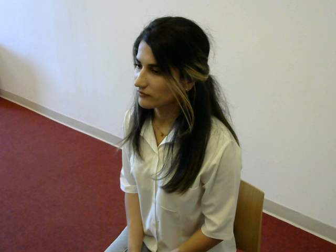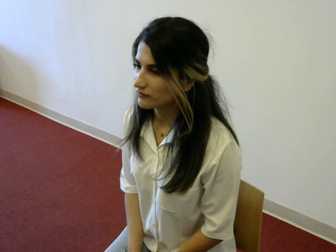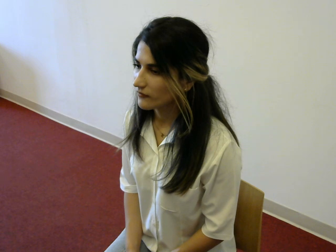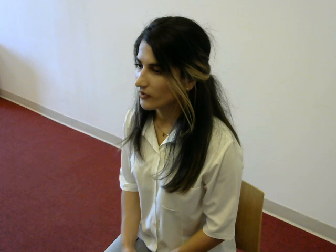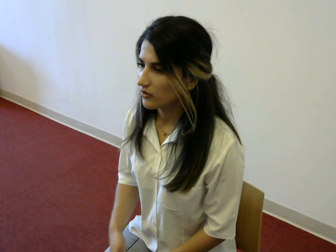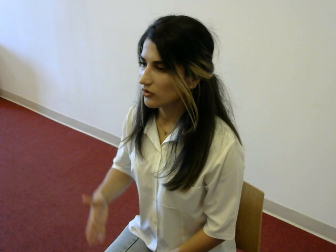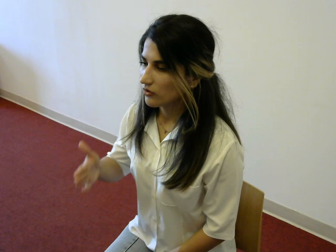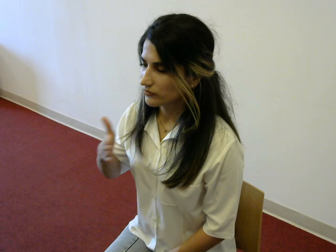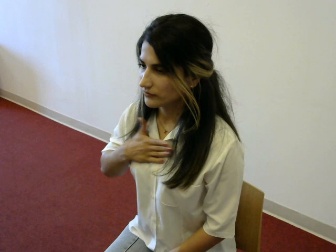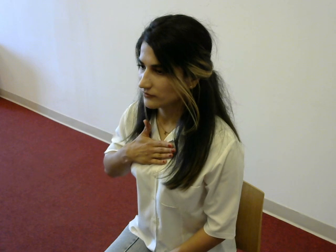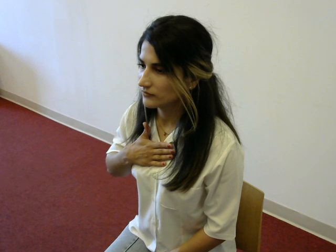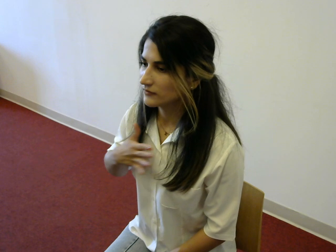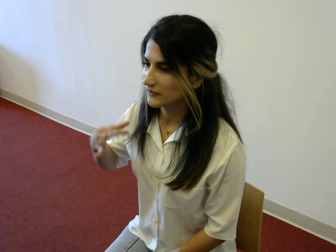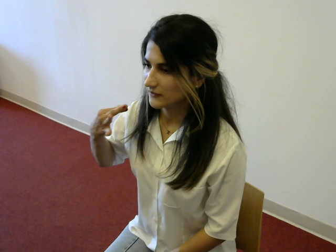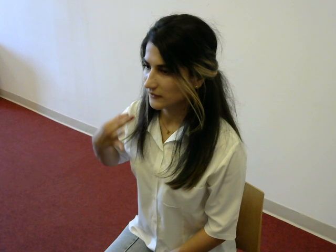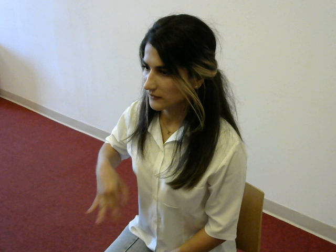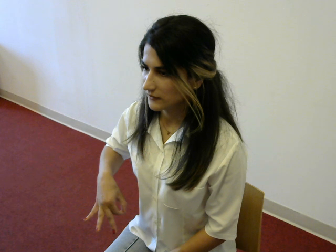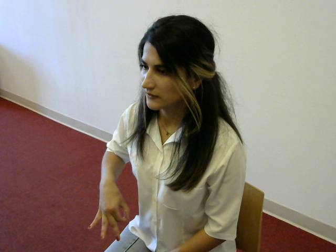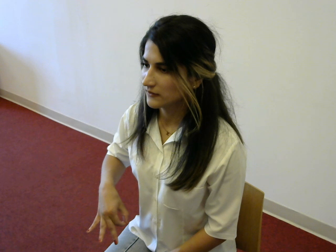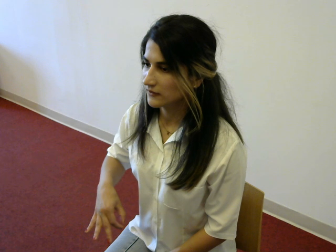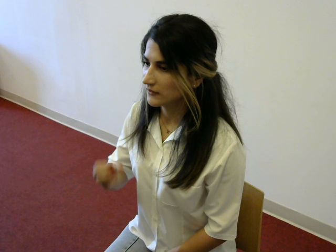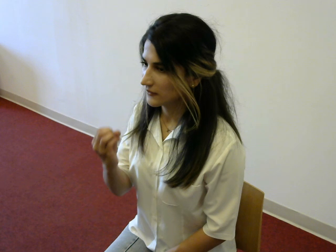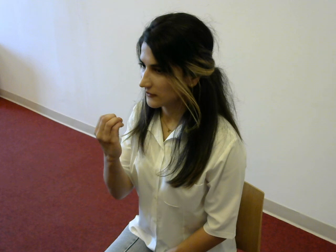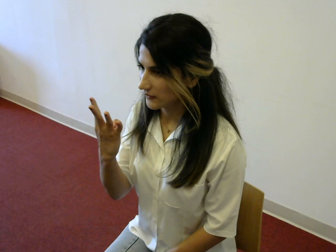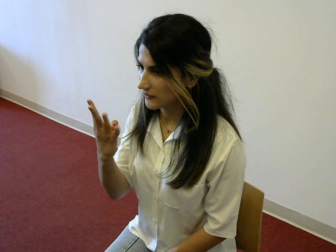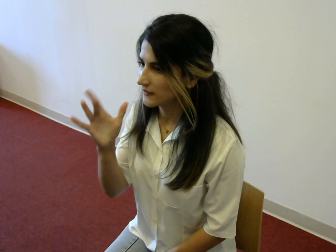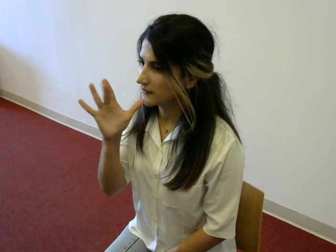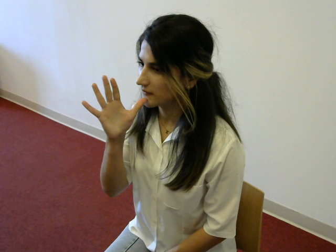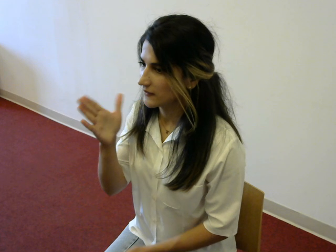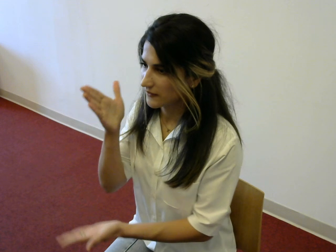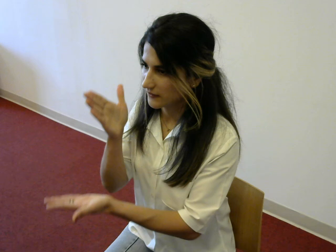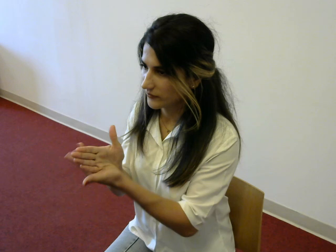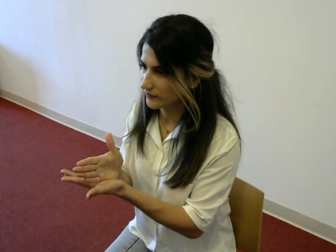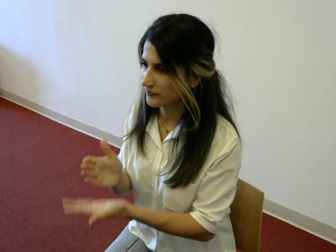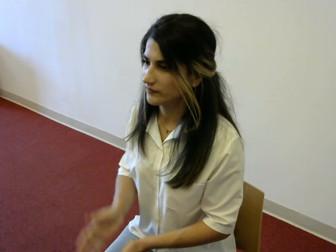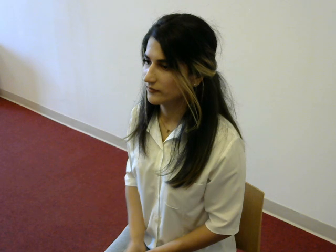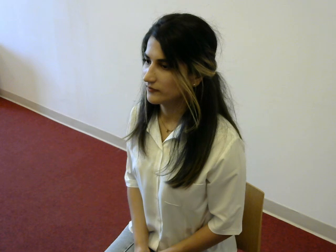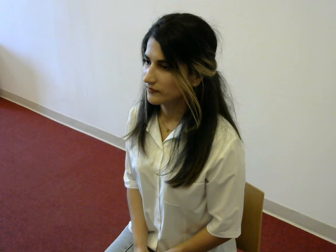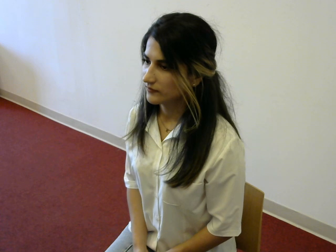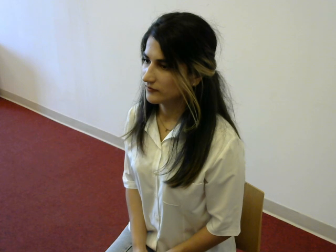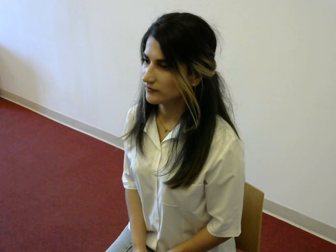Mənim oğlumun 14 yaşı var